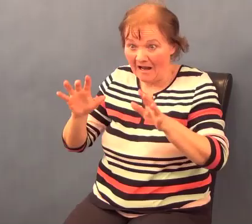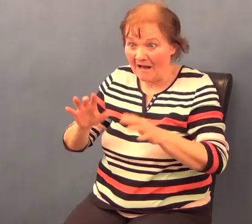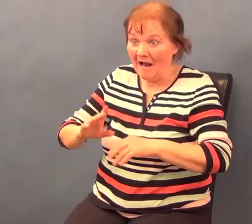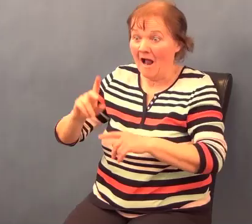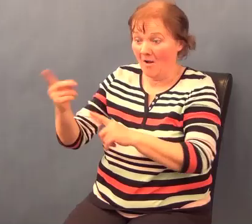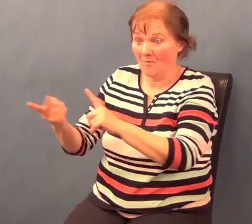Poczekaj!